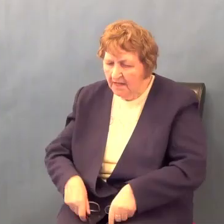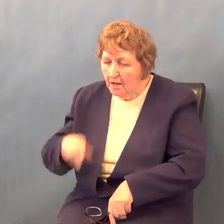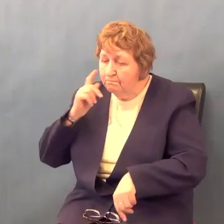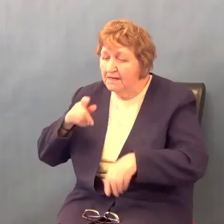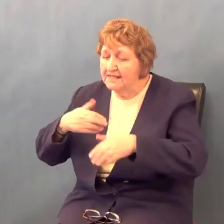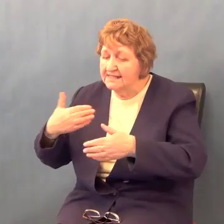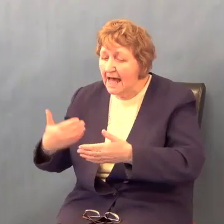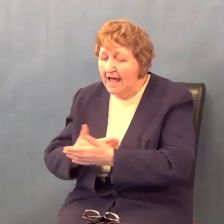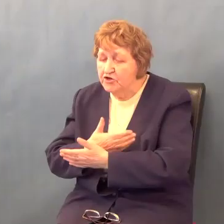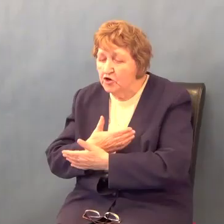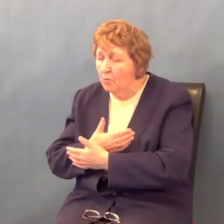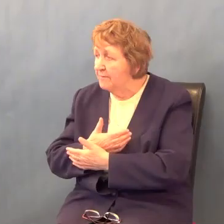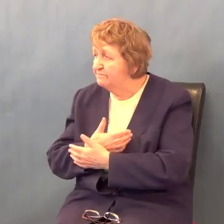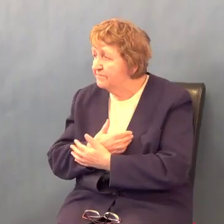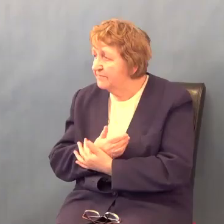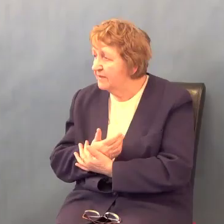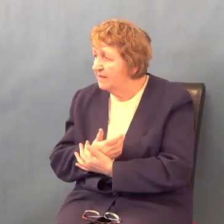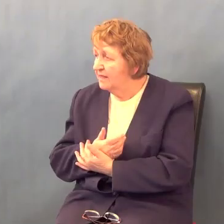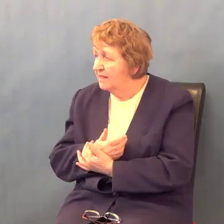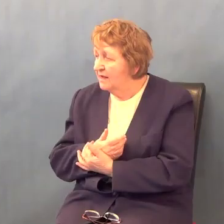Chłopak zaczął.